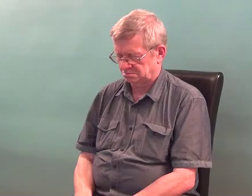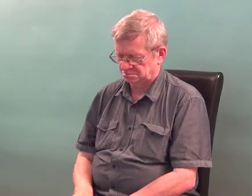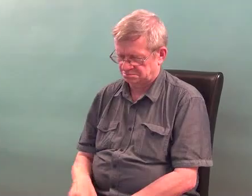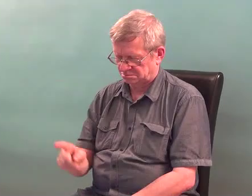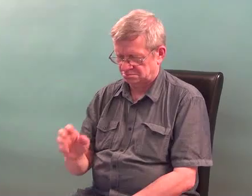Ty masz dobrze.